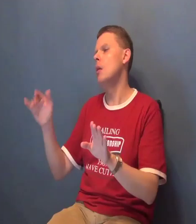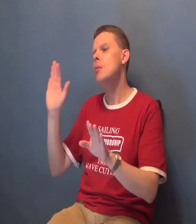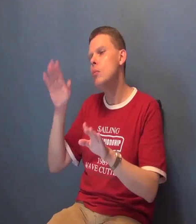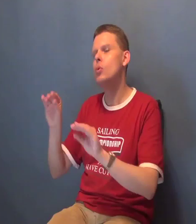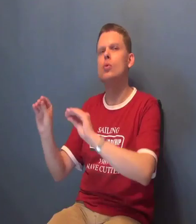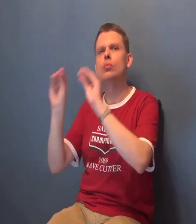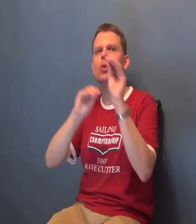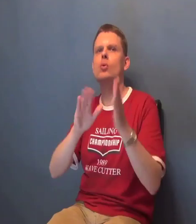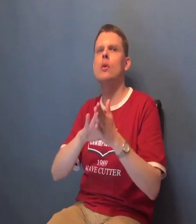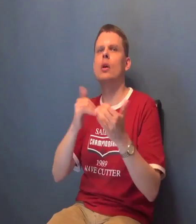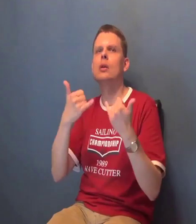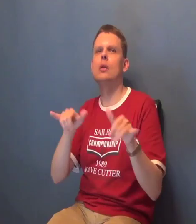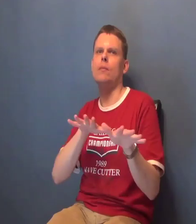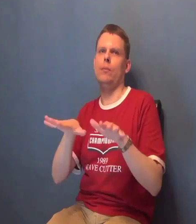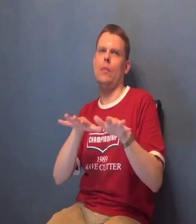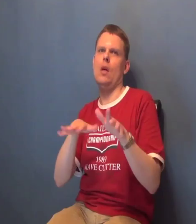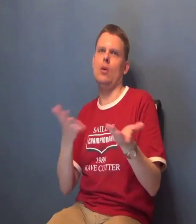Można przenieść się, na przykład w inne miejsce.